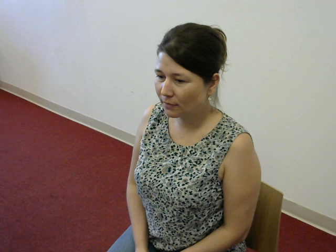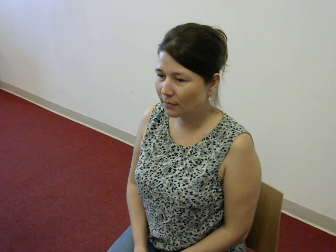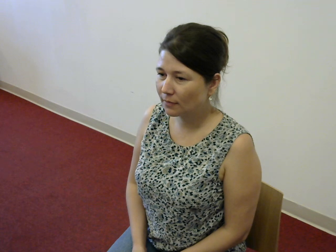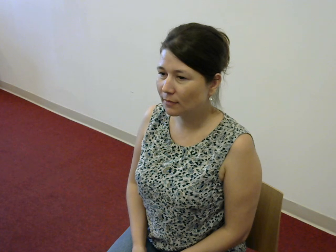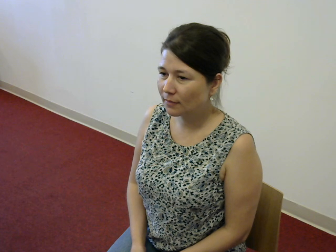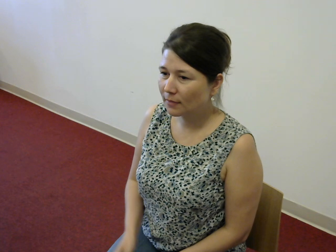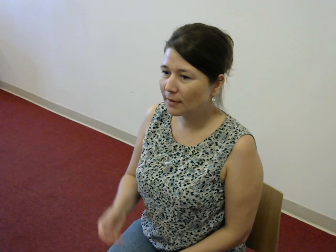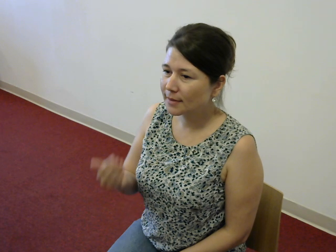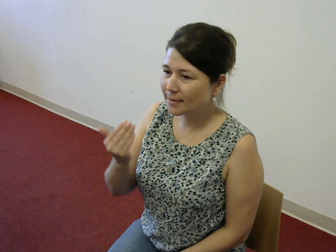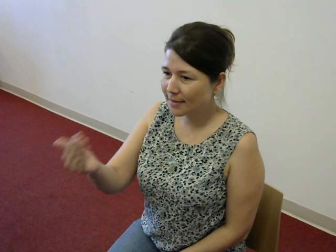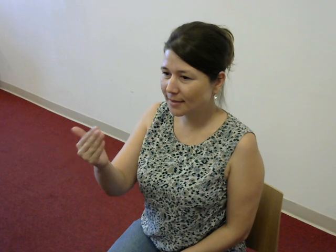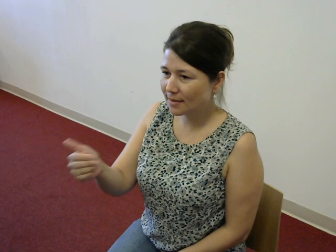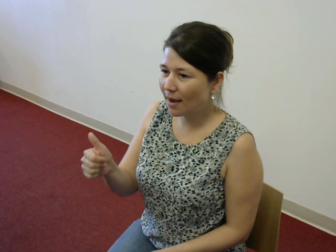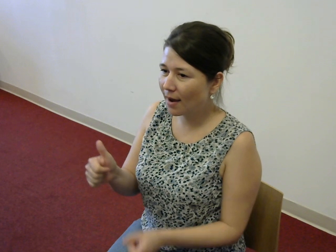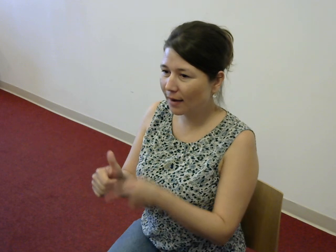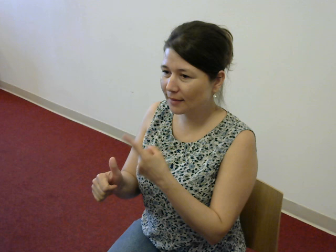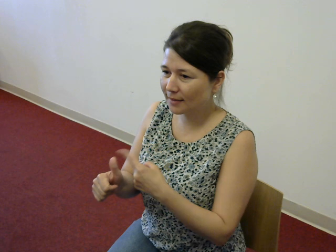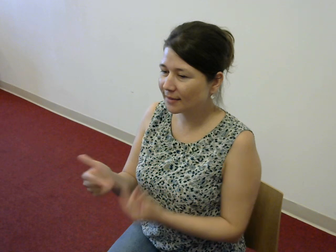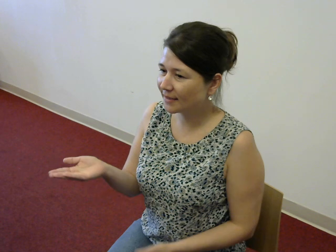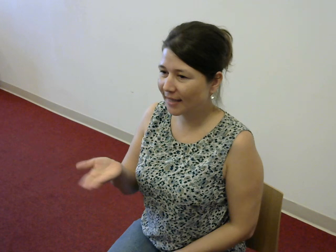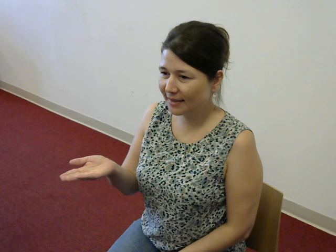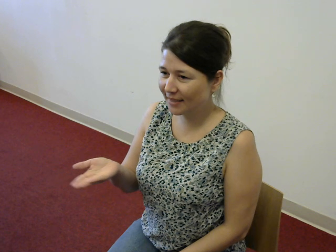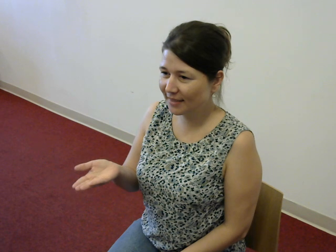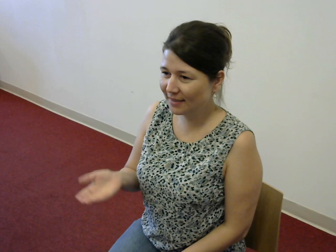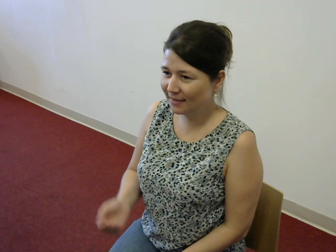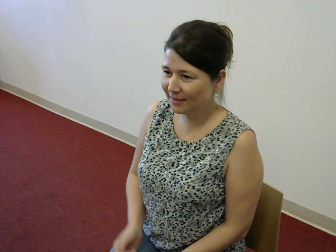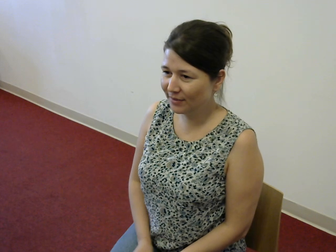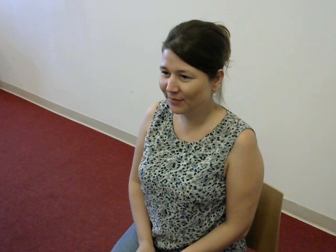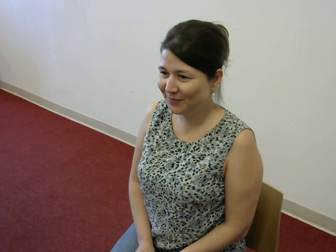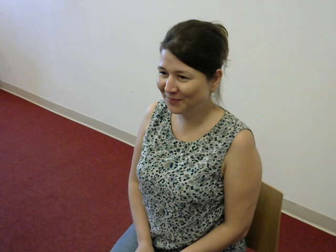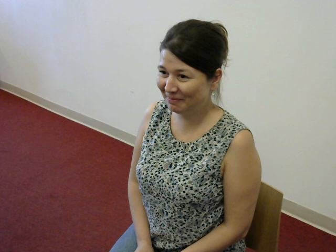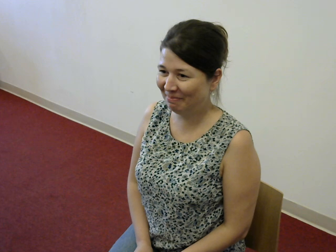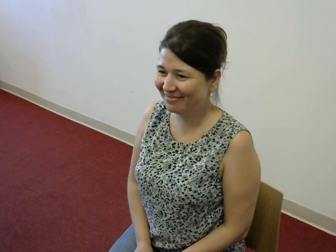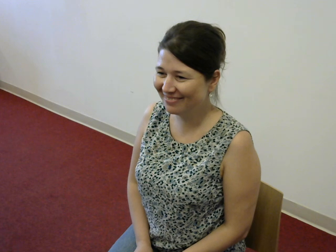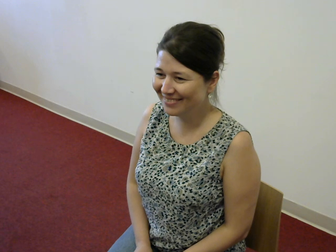Sizin adınız nədir?